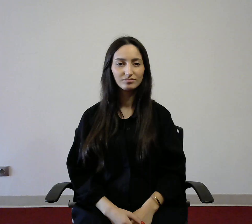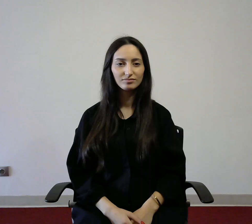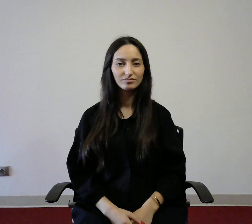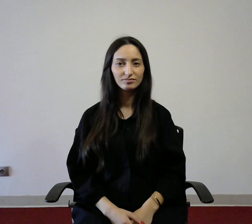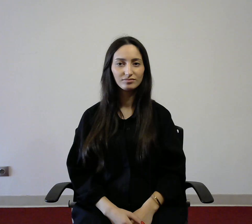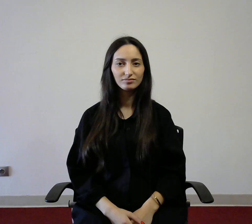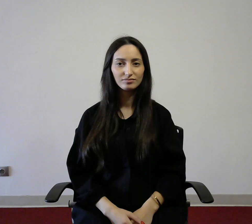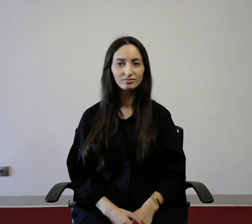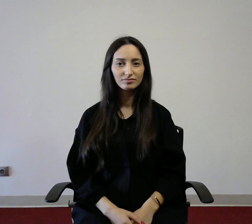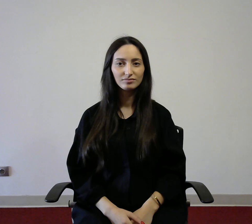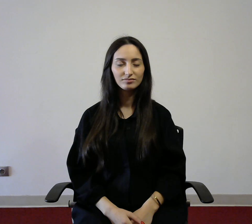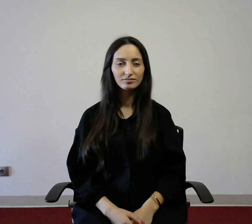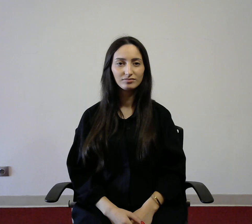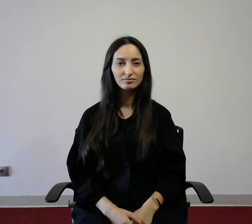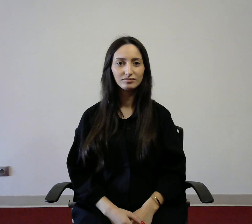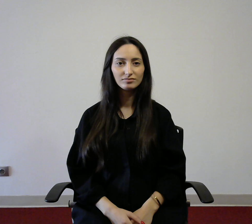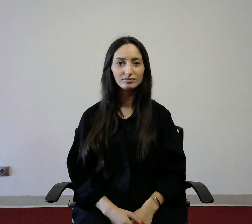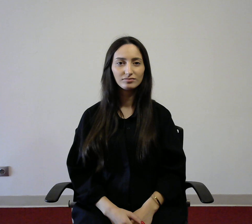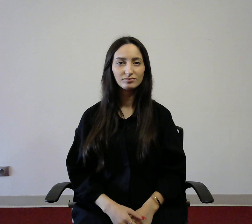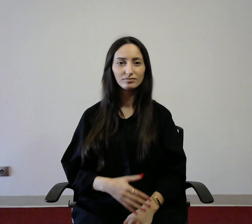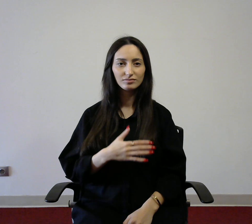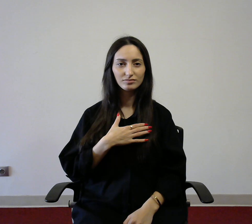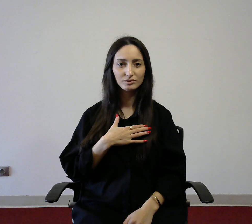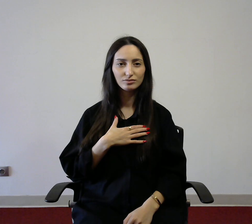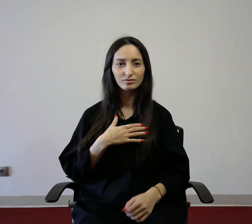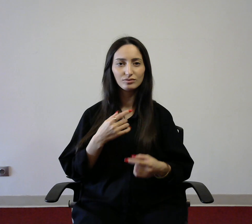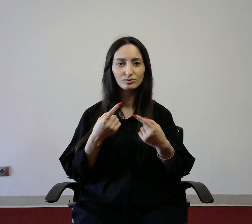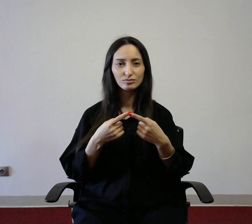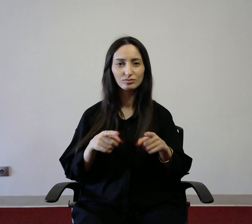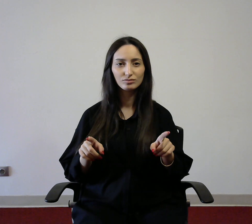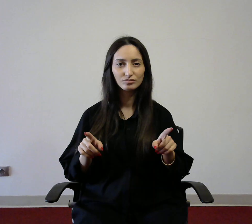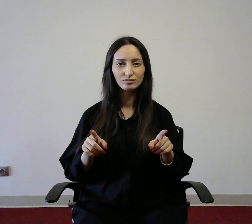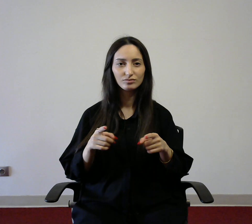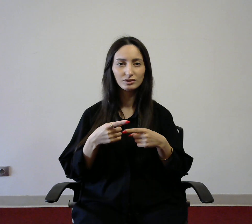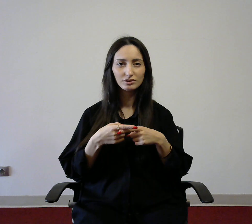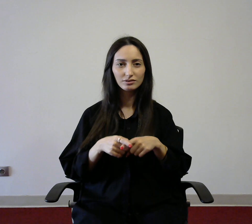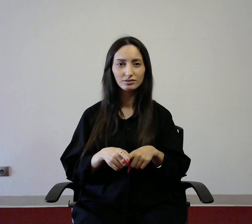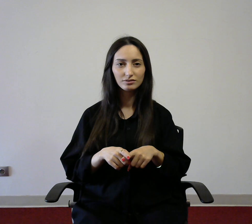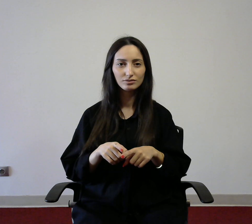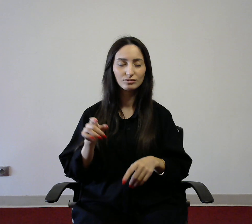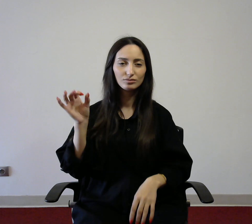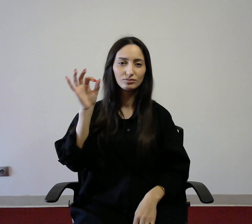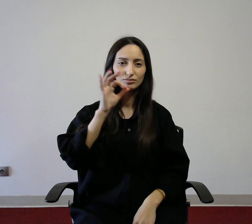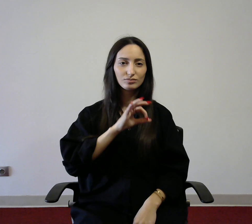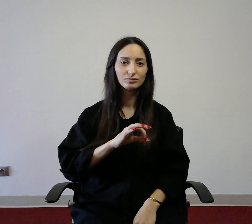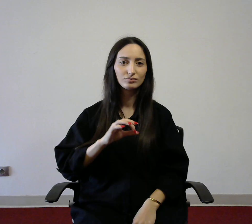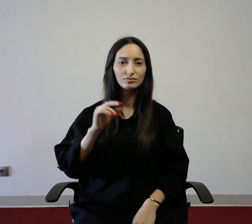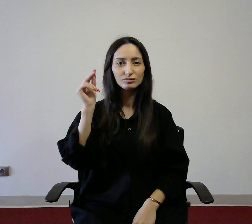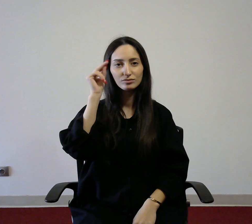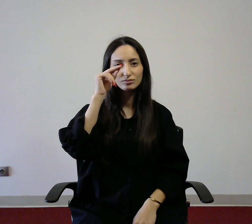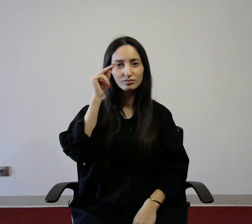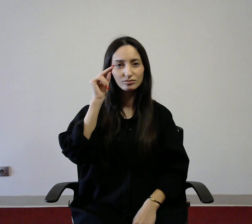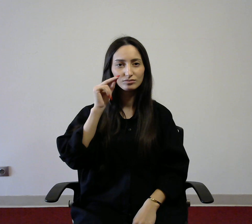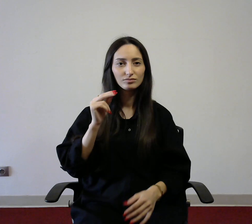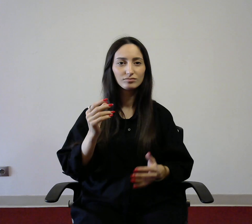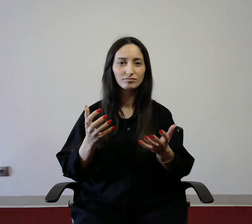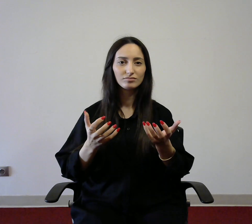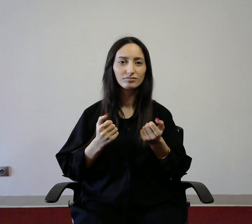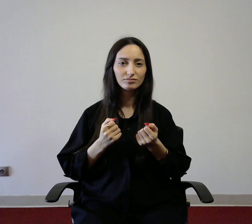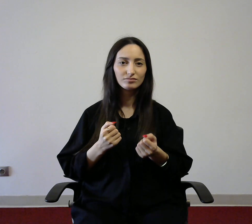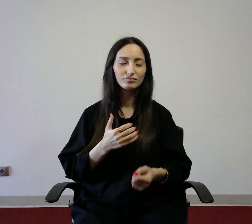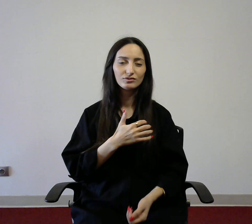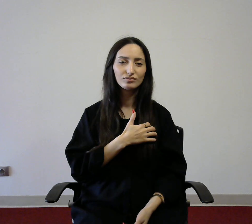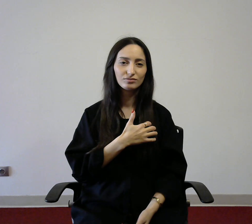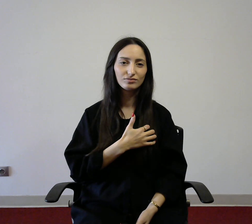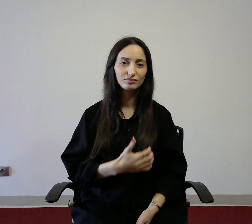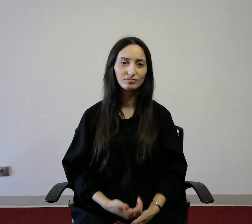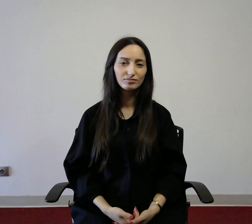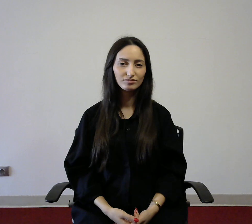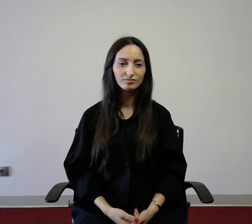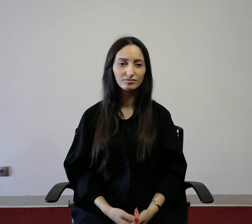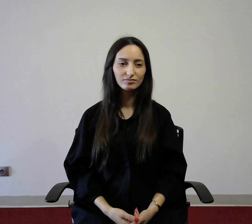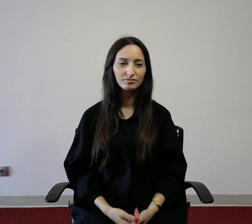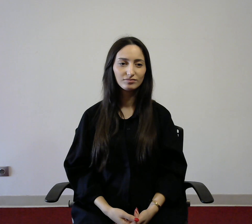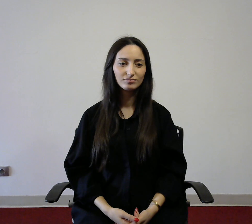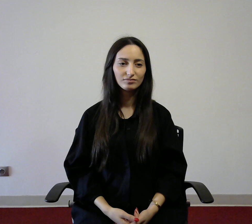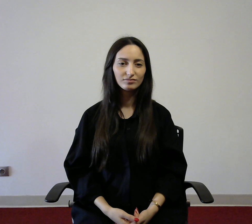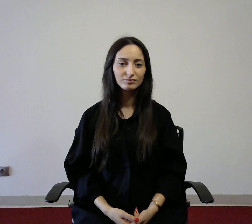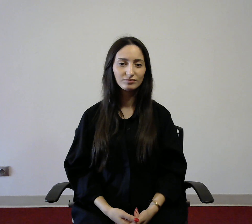Mən fərqli ixtisas üzrə təhsil almaq istəyirəm